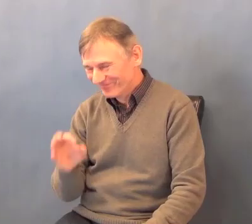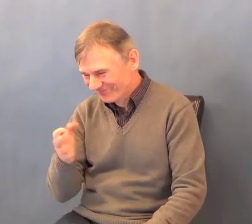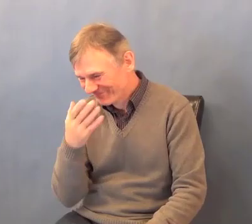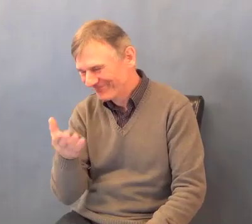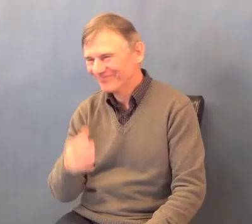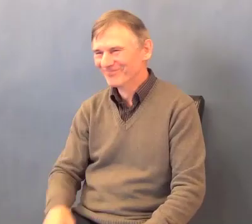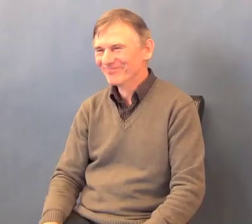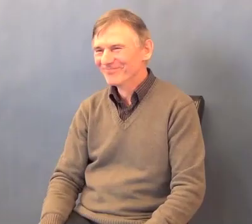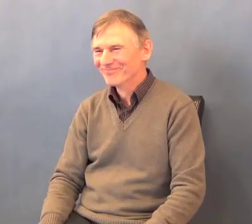Dobrze, widzę.